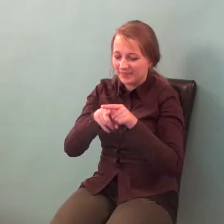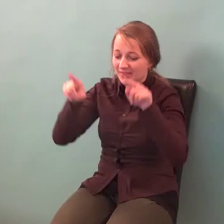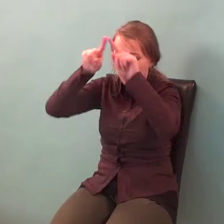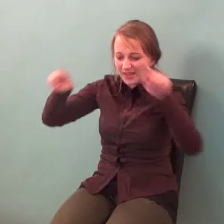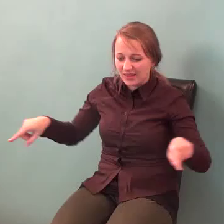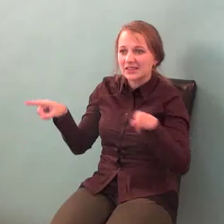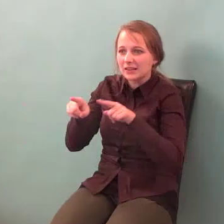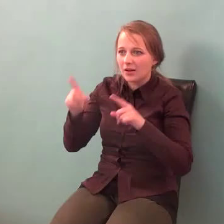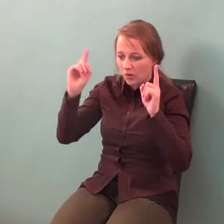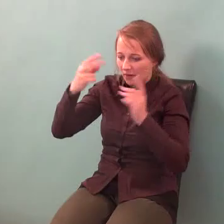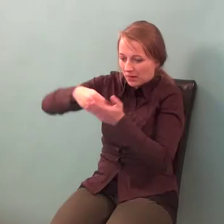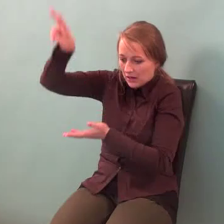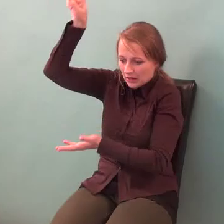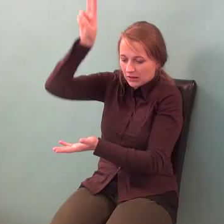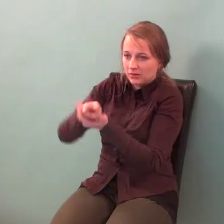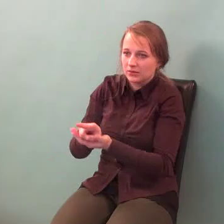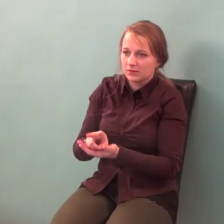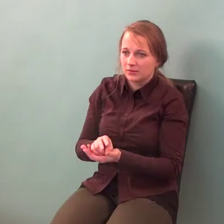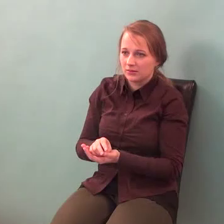Trójkątny znak - uwaga, można się przewrócić.